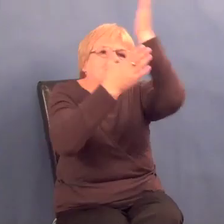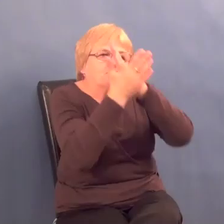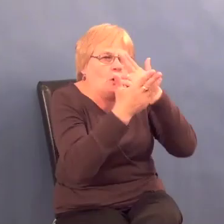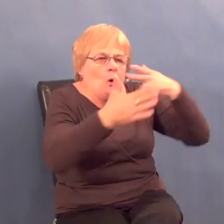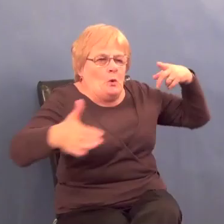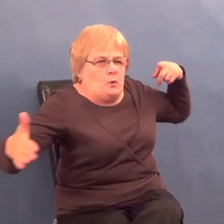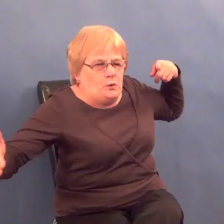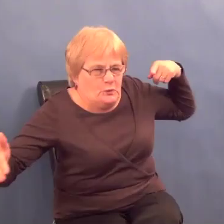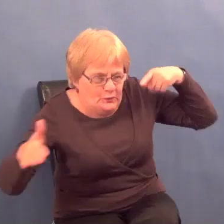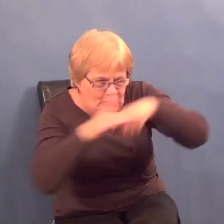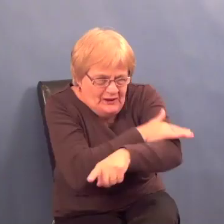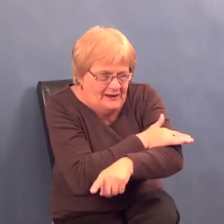Ten smarkacz ucieka.